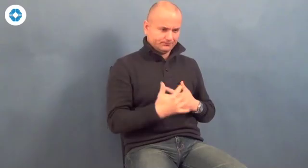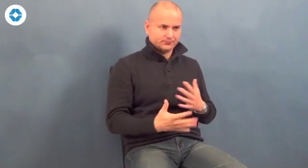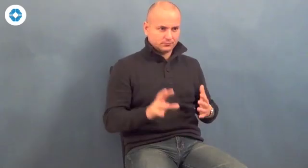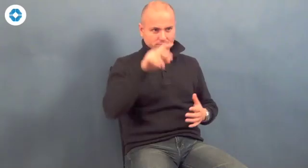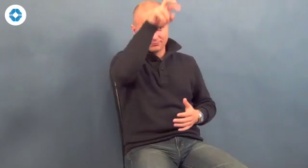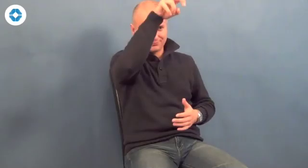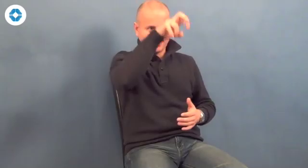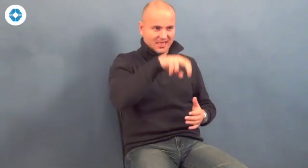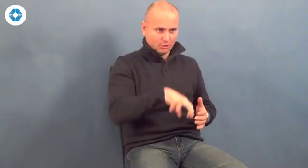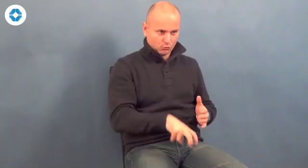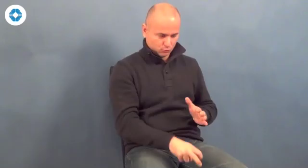Schodzi na dół.